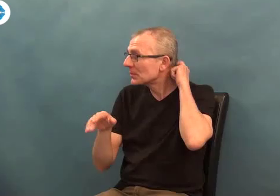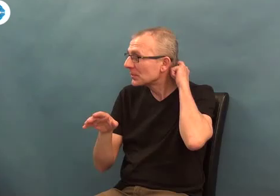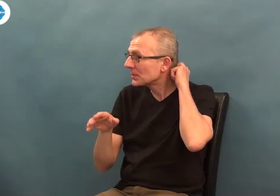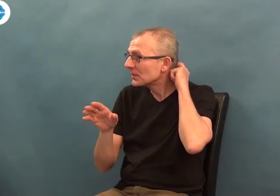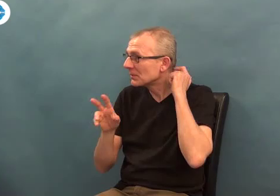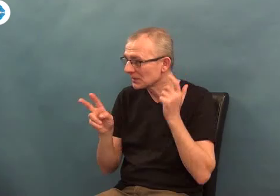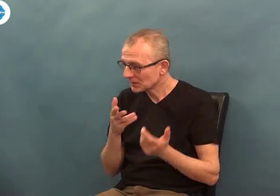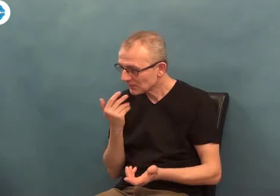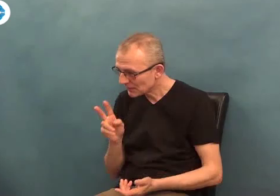Nie mam dwóch godzin.